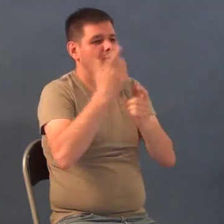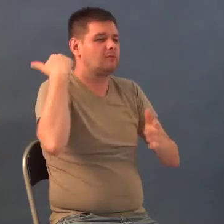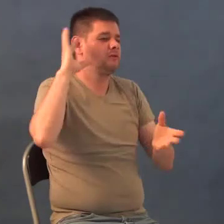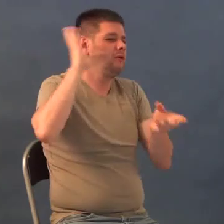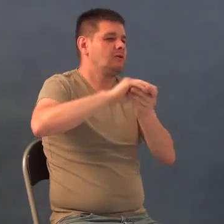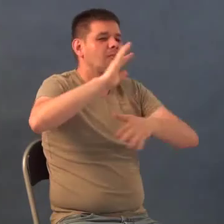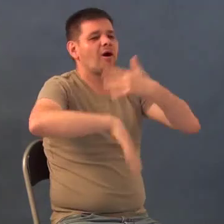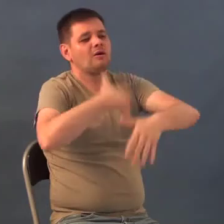Ty?